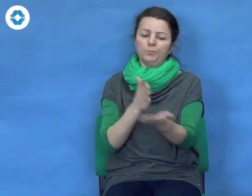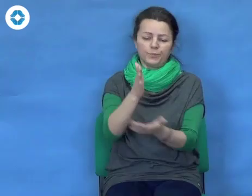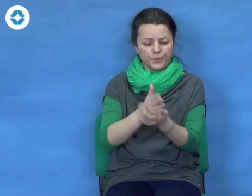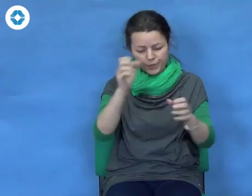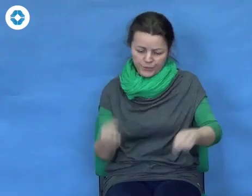Jeden chłopiec podniósł rower.